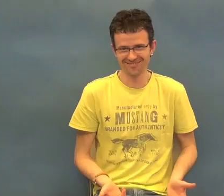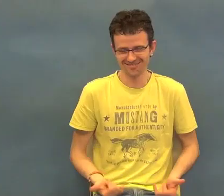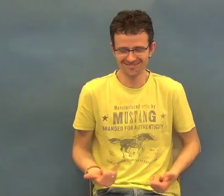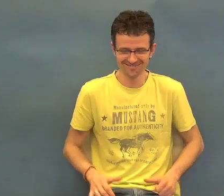Jak?